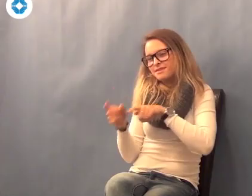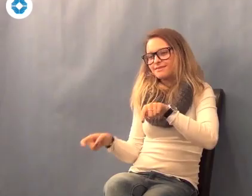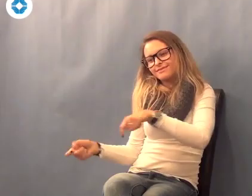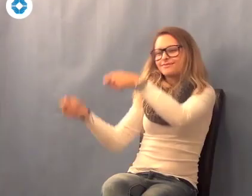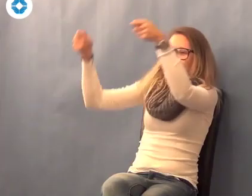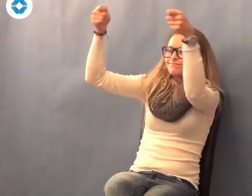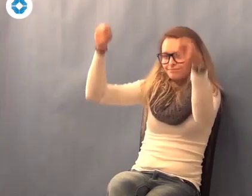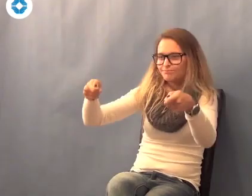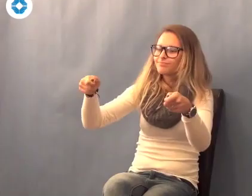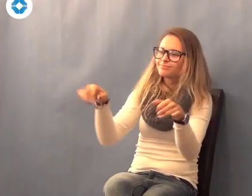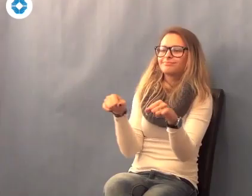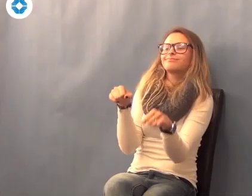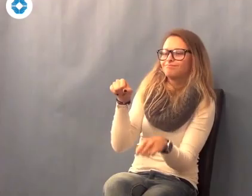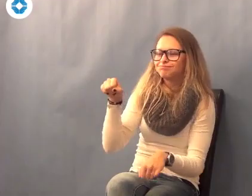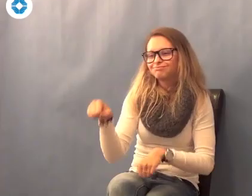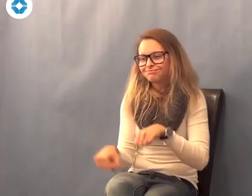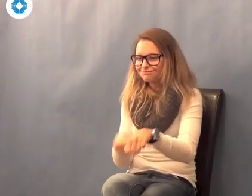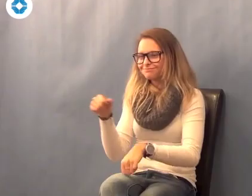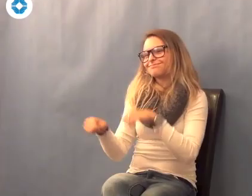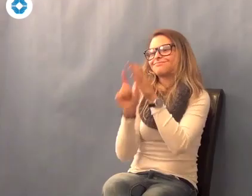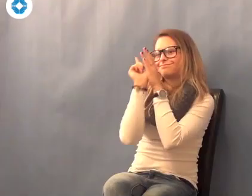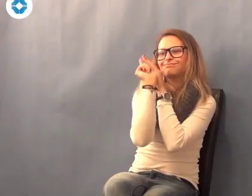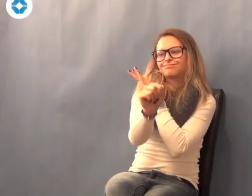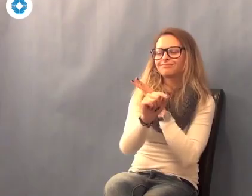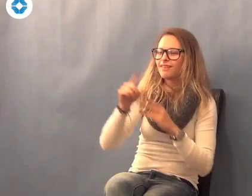Ledwo co postawił kosz i odjechał.